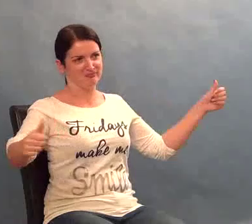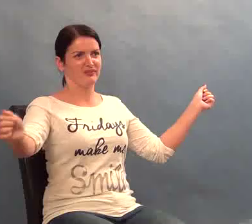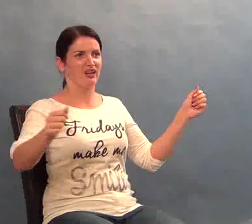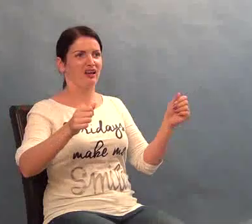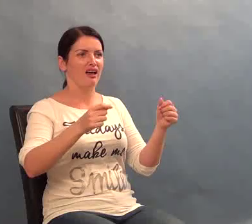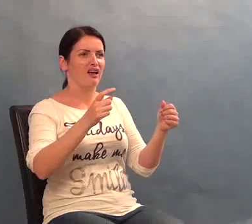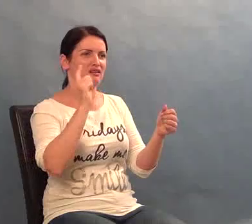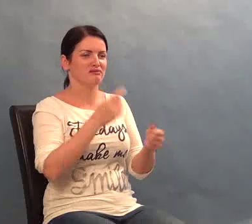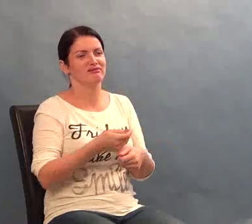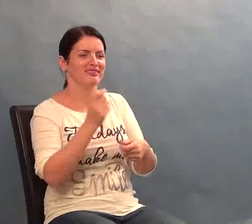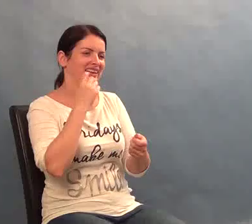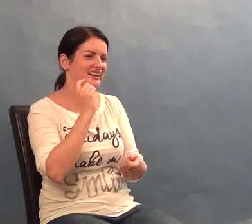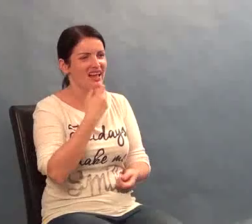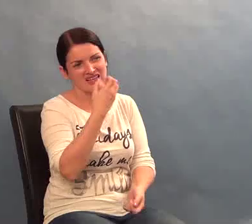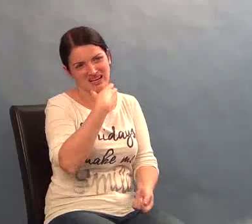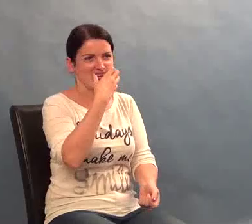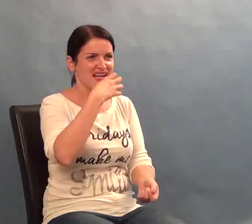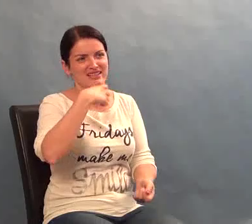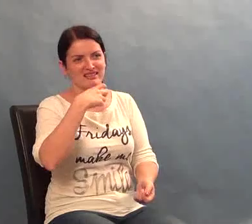Chłopcy cieszą się i jedzą gruszki.